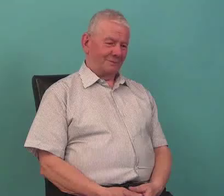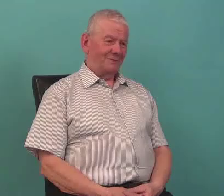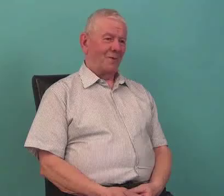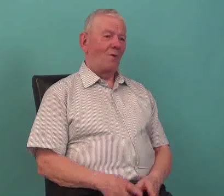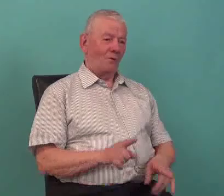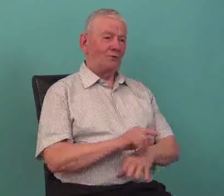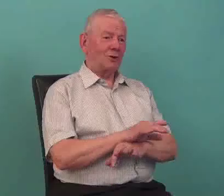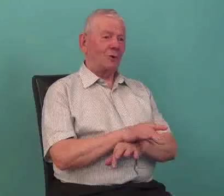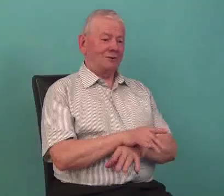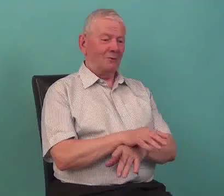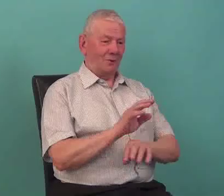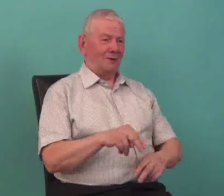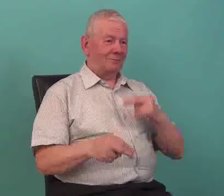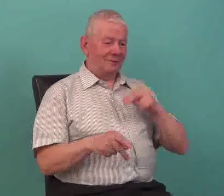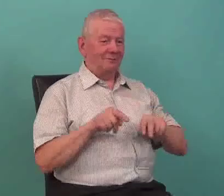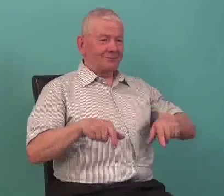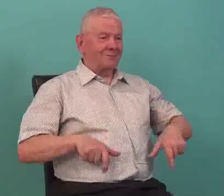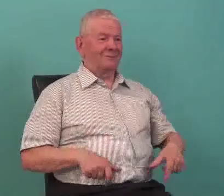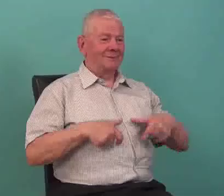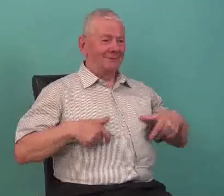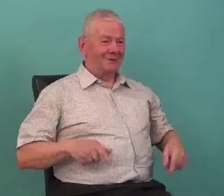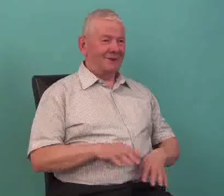W restauracji można siedzieć w stroju kąpielowym.